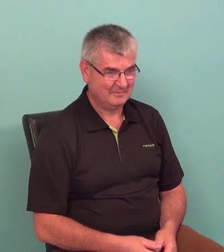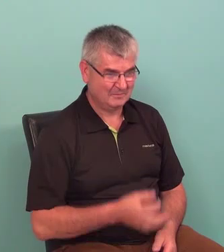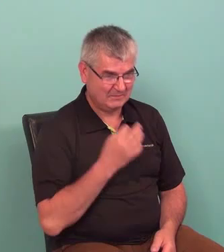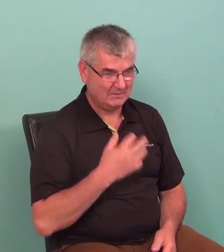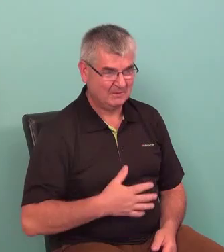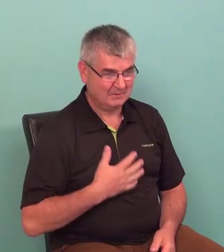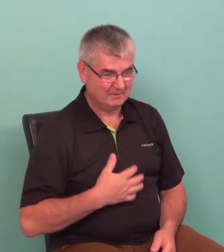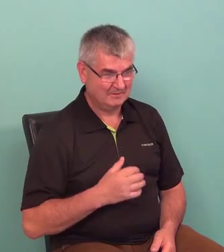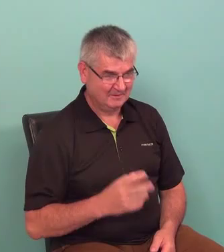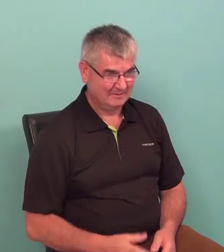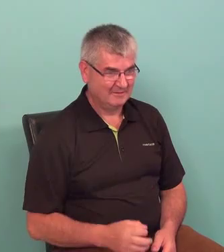Jak byłem młody, czułem to.